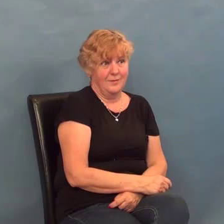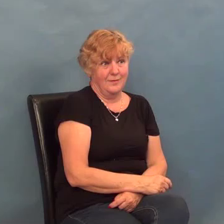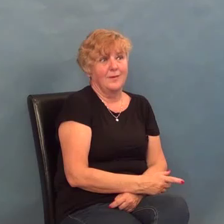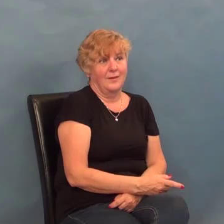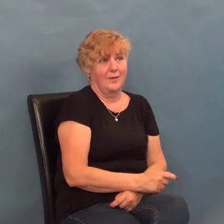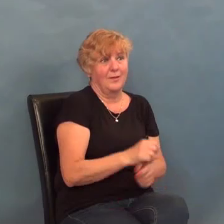Do...